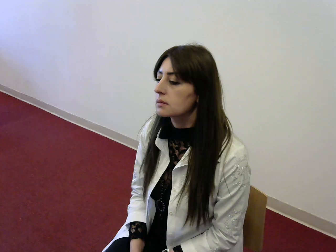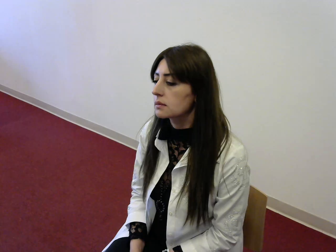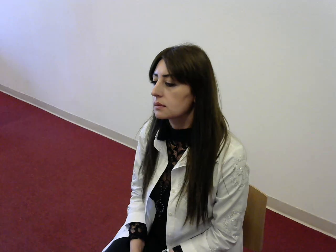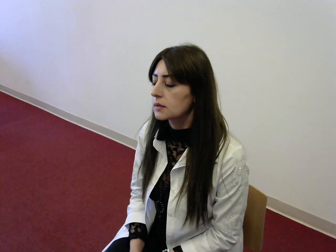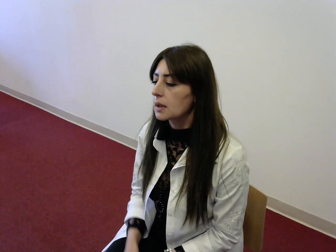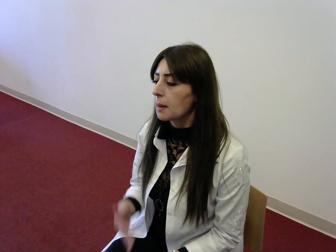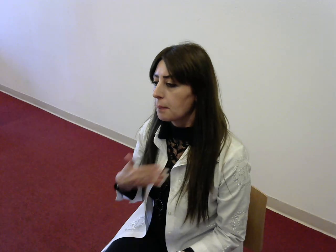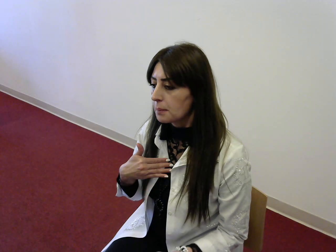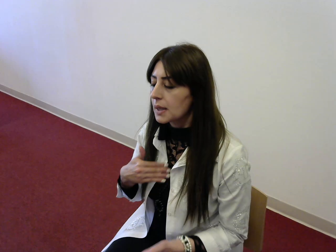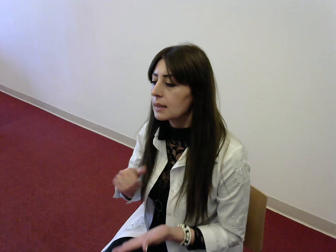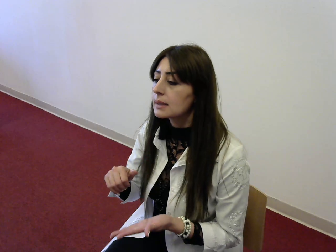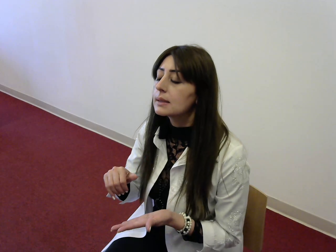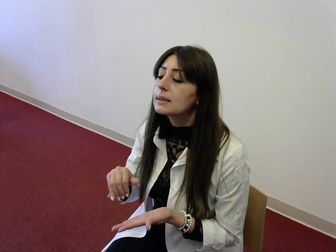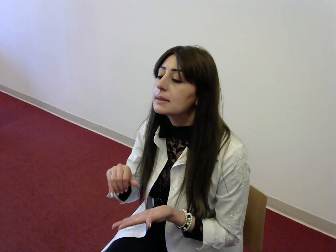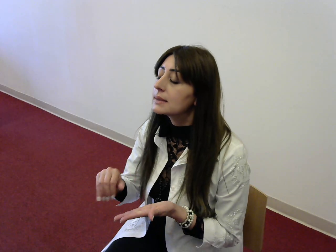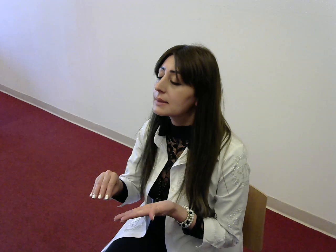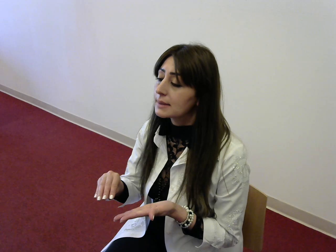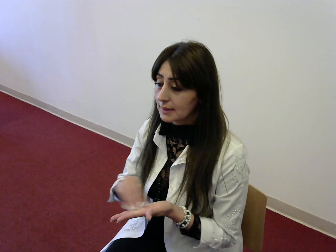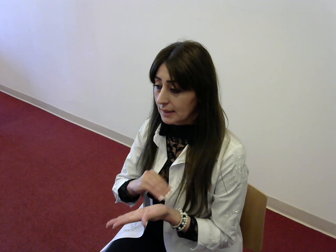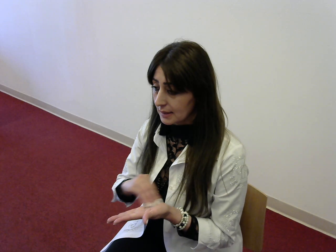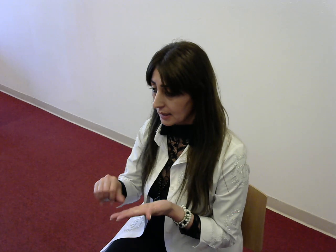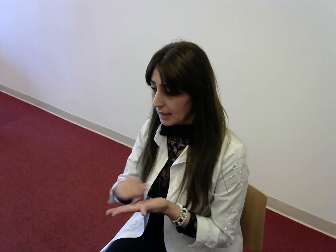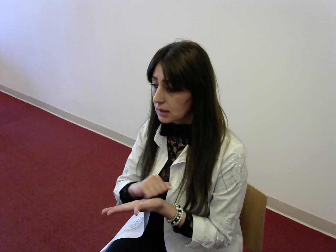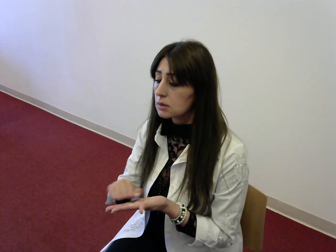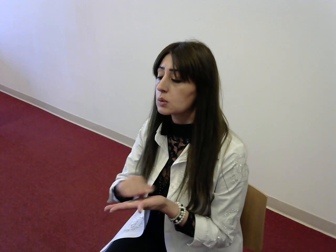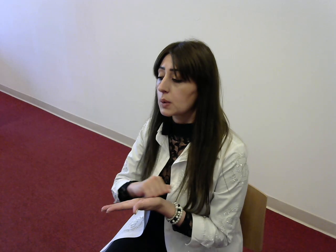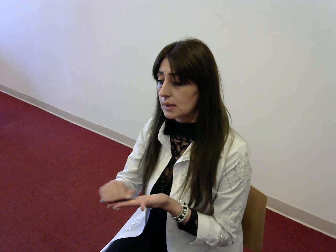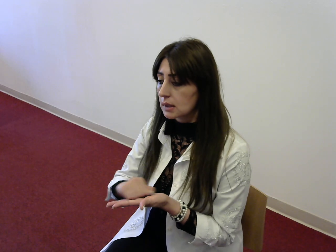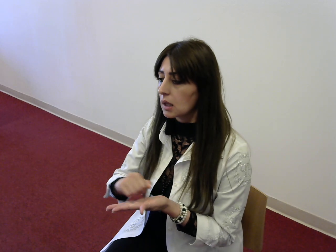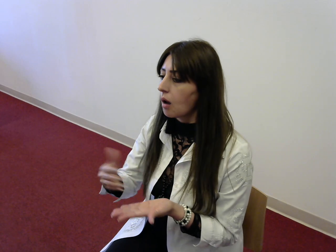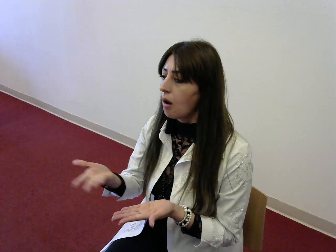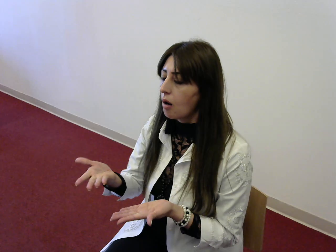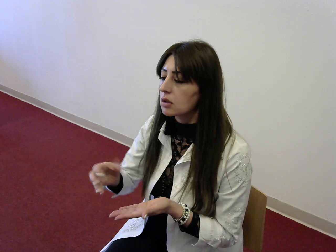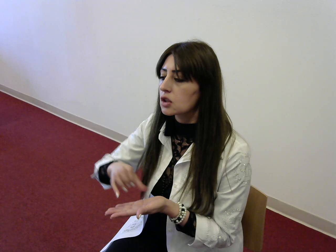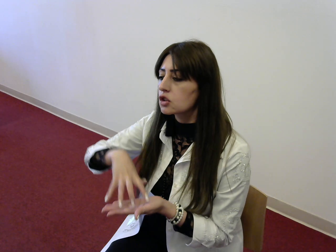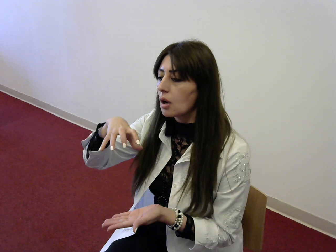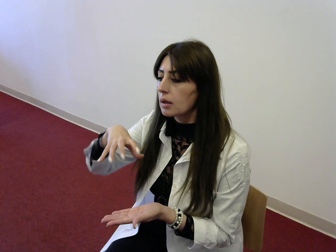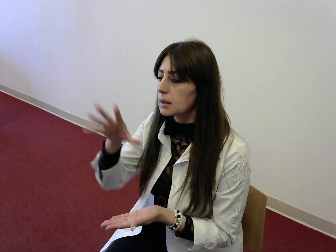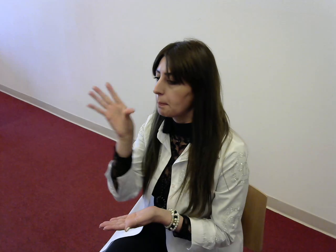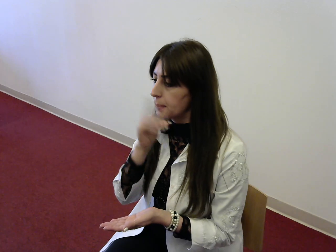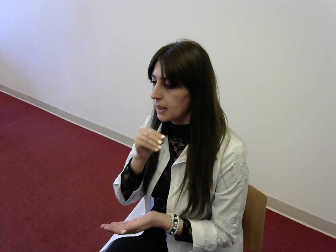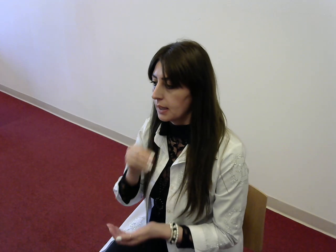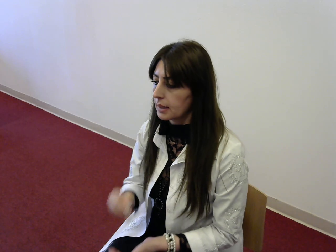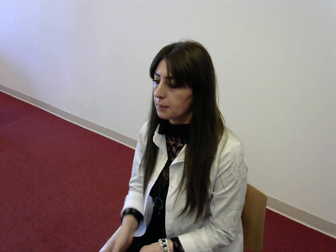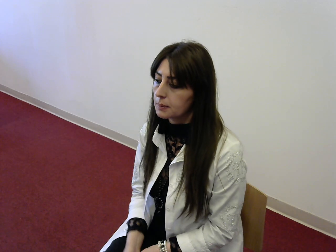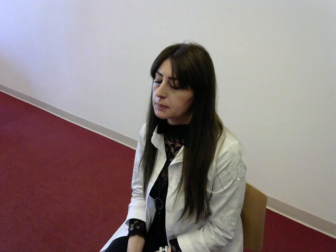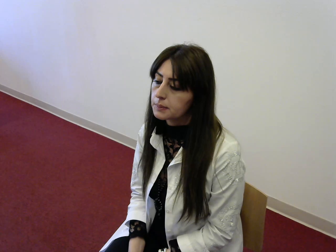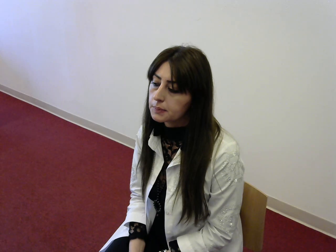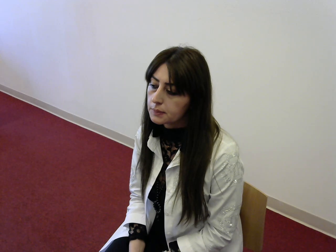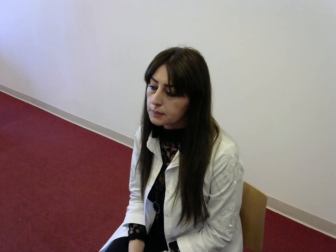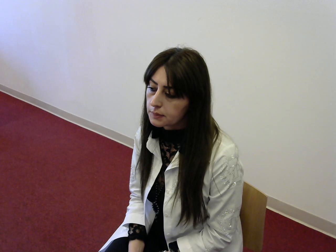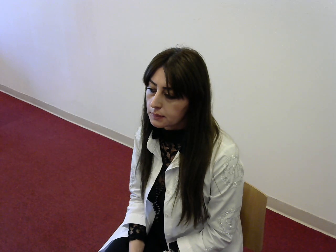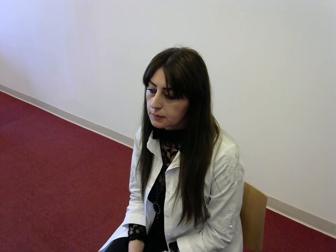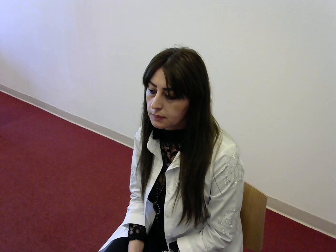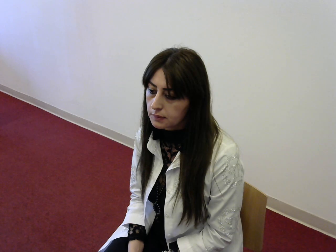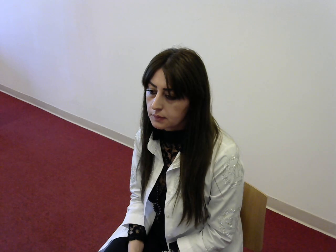Mən sənədlərin surətini harada çıxara bilərəm?